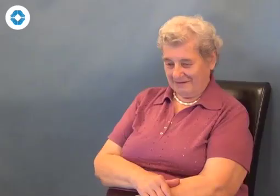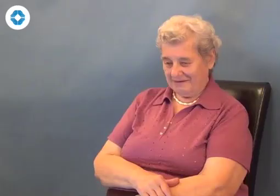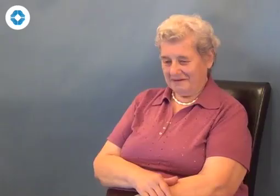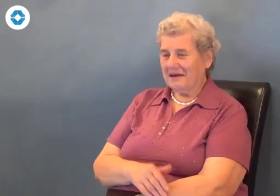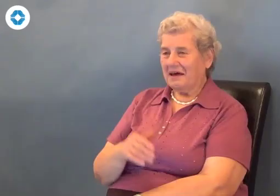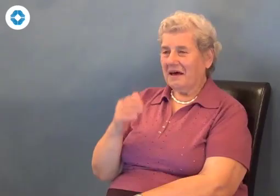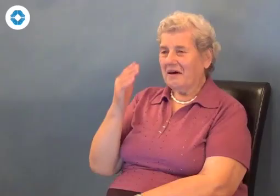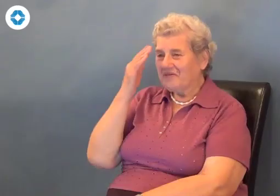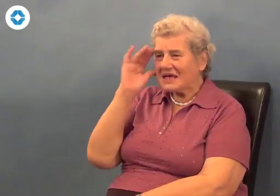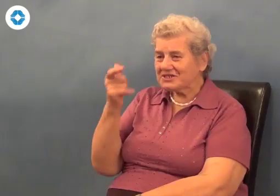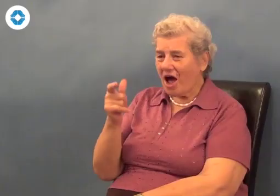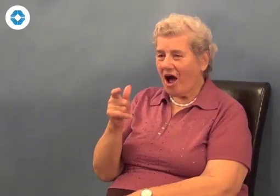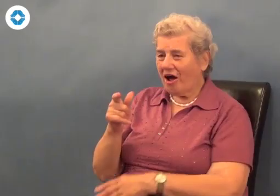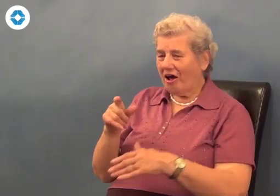Wiesz co?